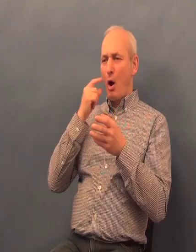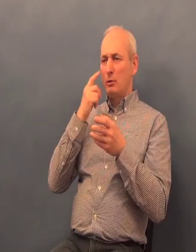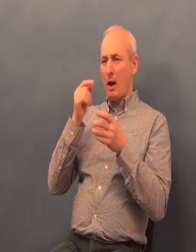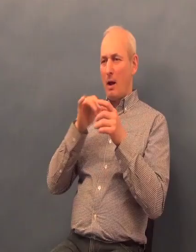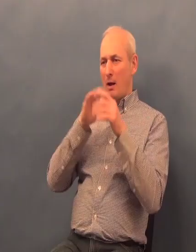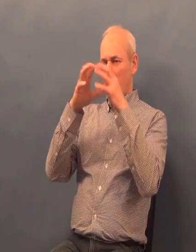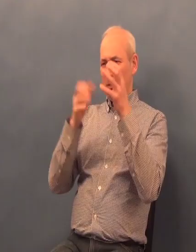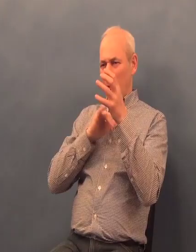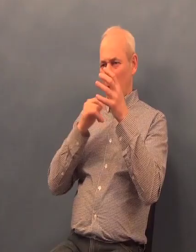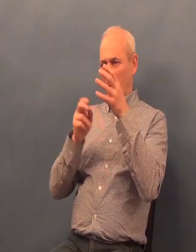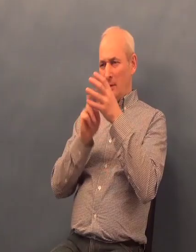Taka wielka kula, do której jest wejście.